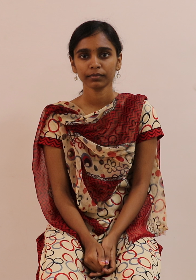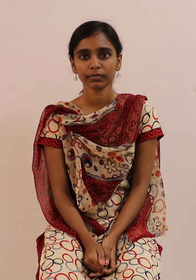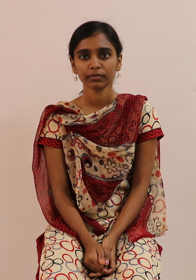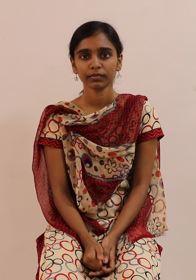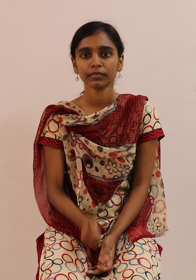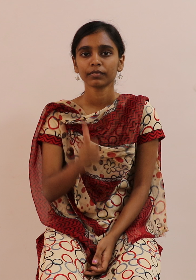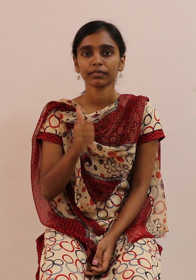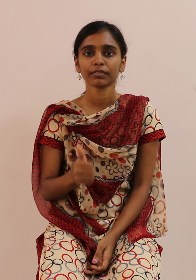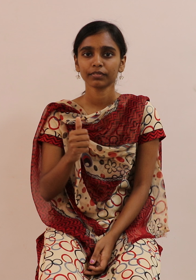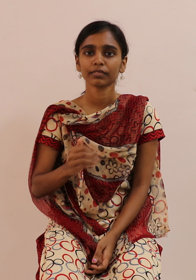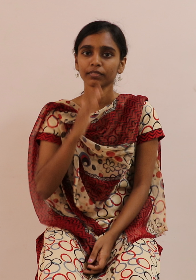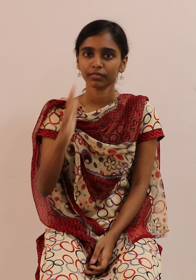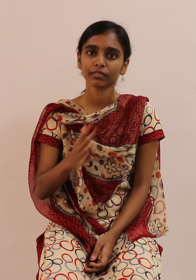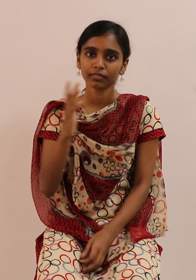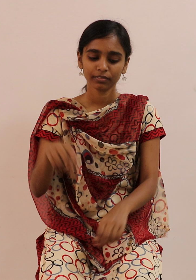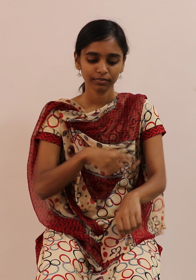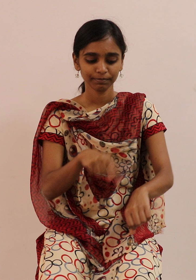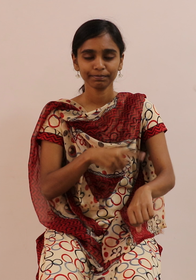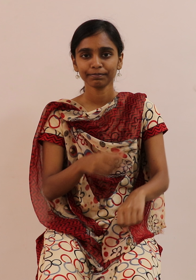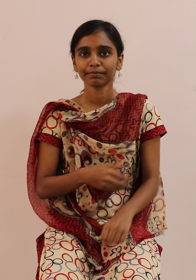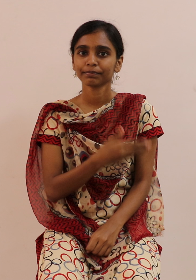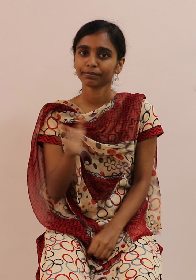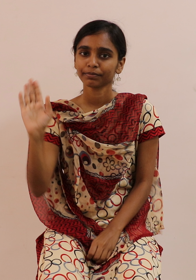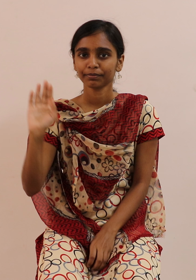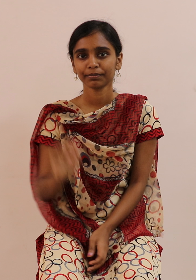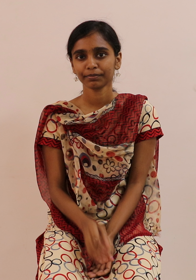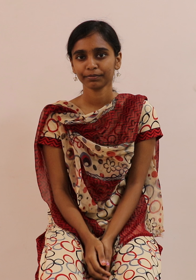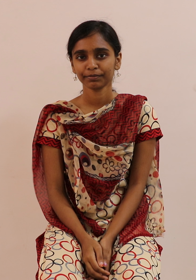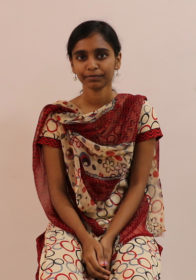when will the train leave